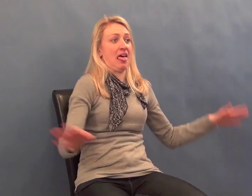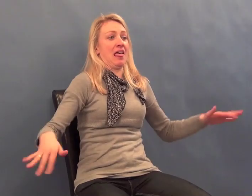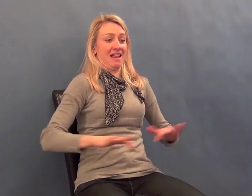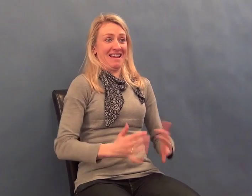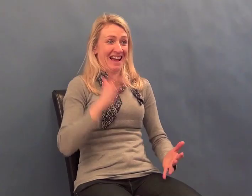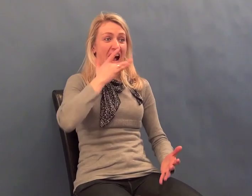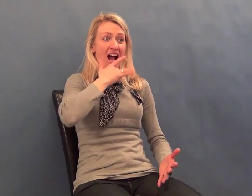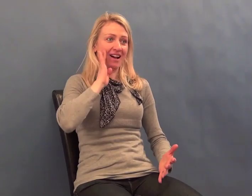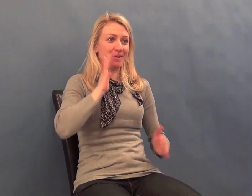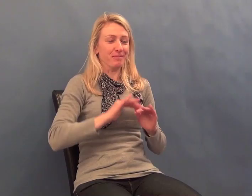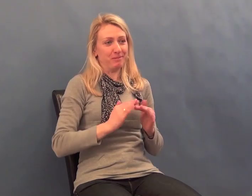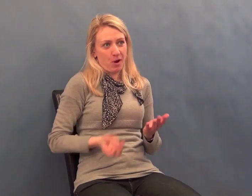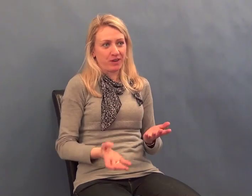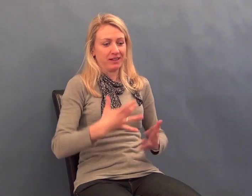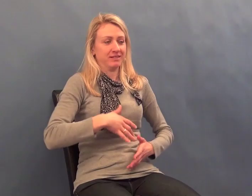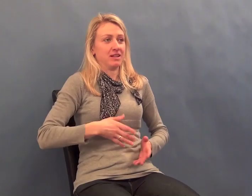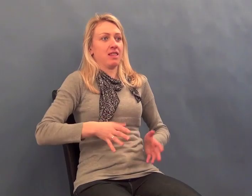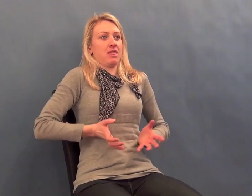Ma w środku, w brzuchu, kulę bowlingową.